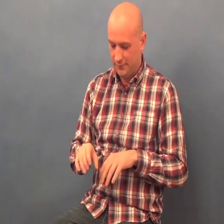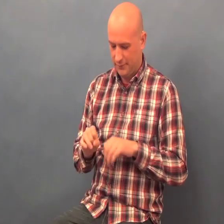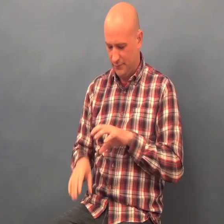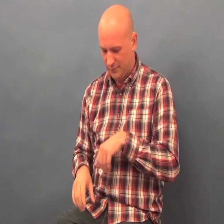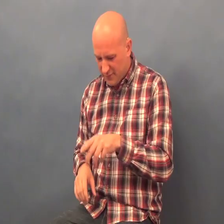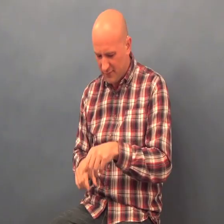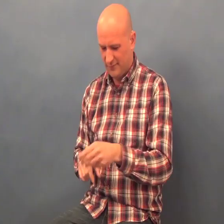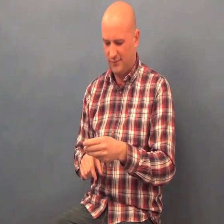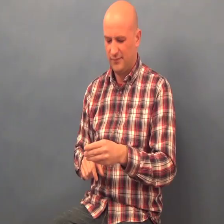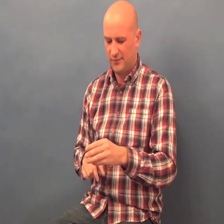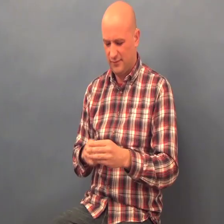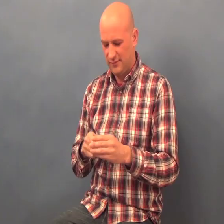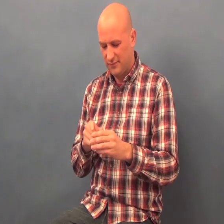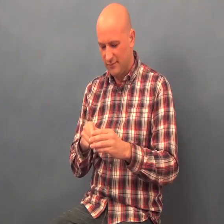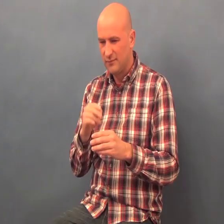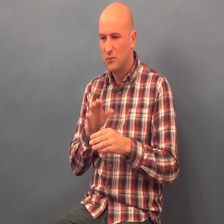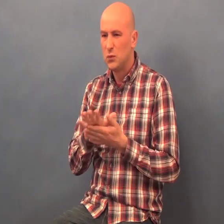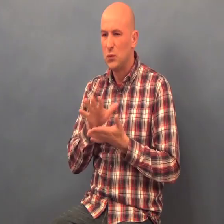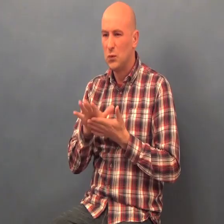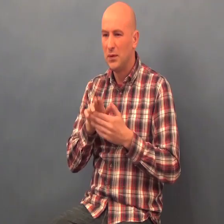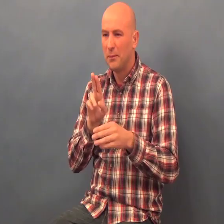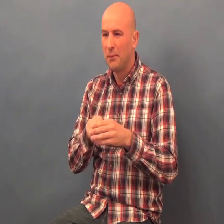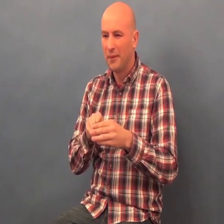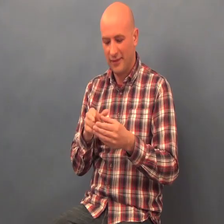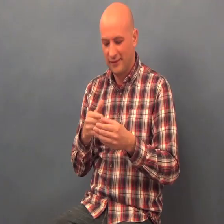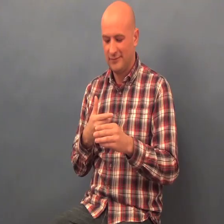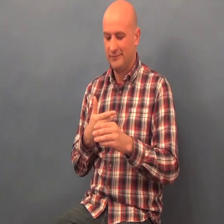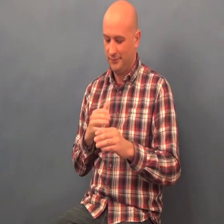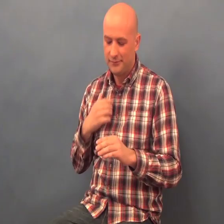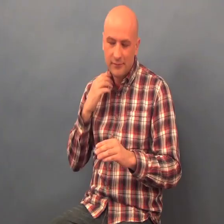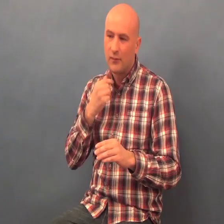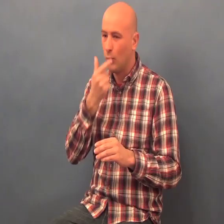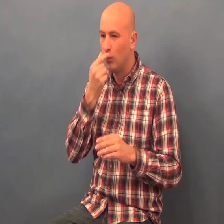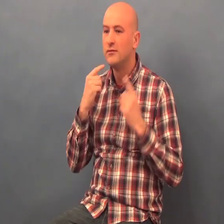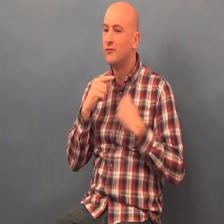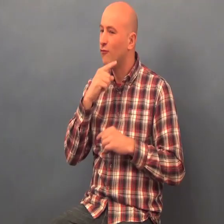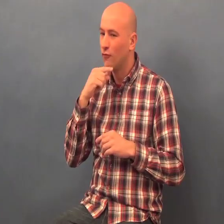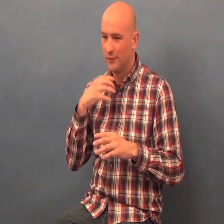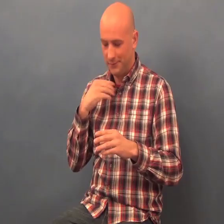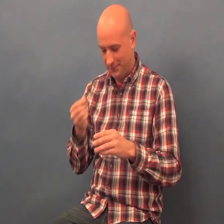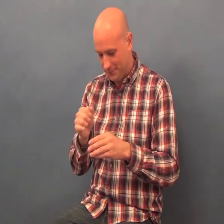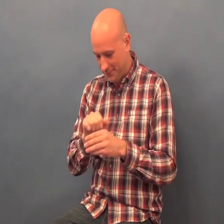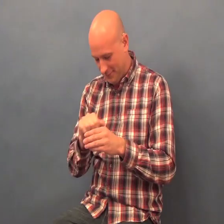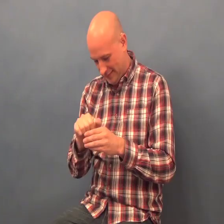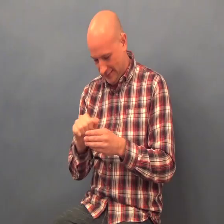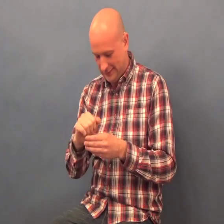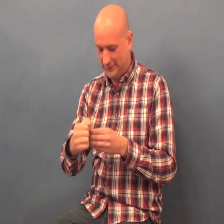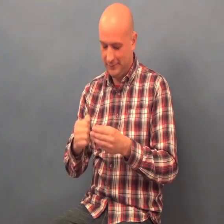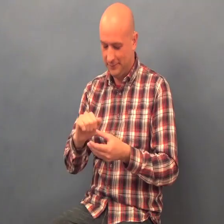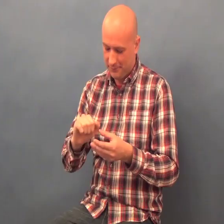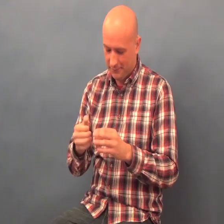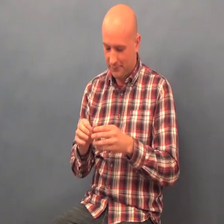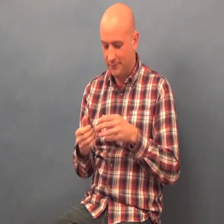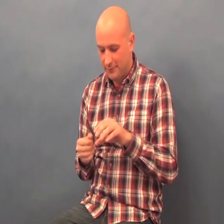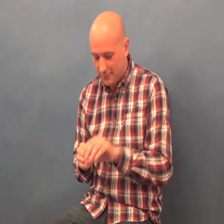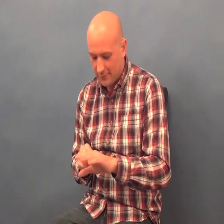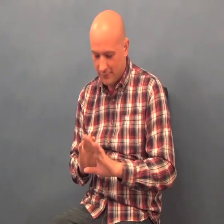Wyjmuje z kosza brudną, poplamioną gruszkę, wyciera ją czerwoną chustką i odkłada z powrotem.